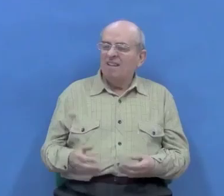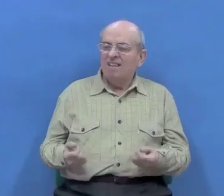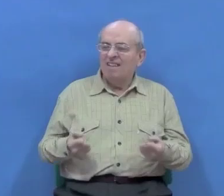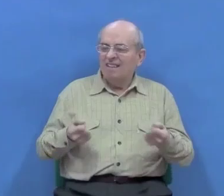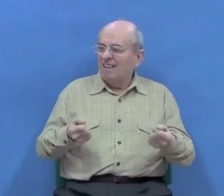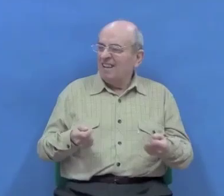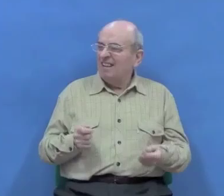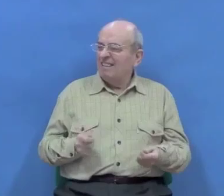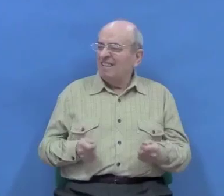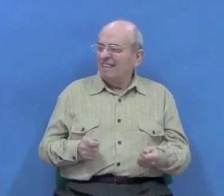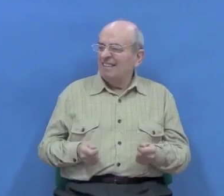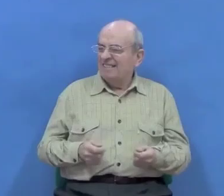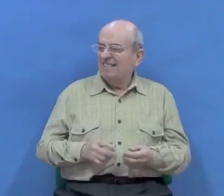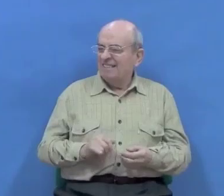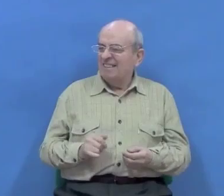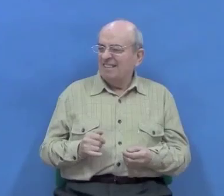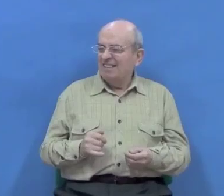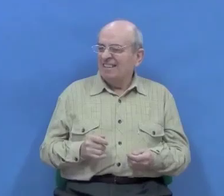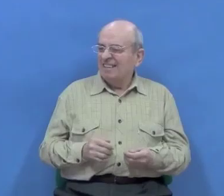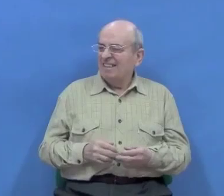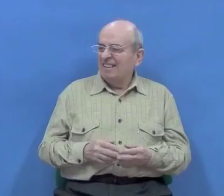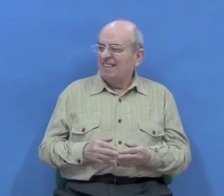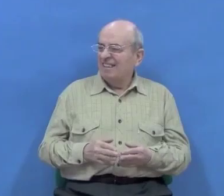Mały zaniósł płot i grał.